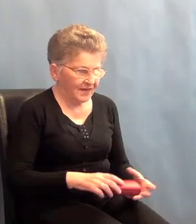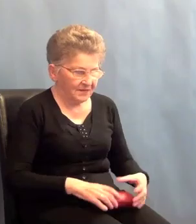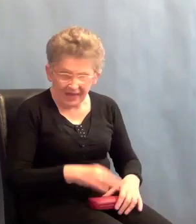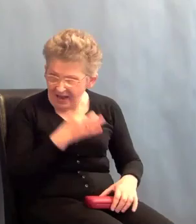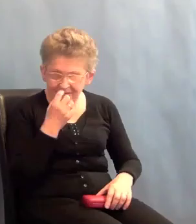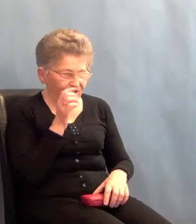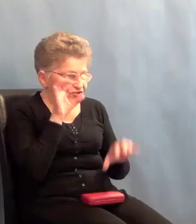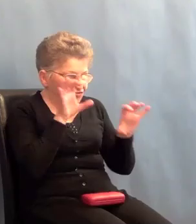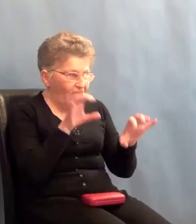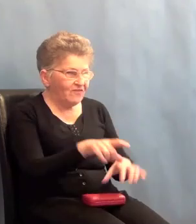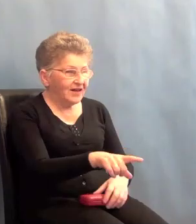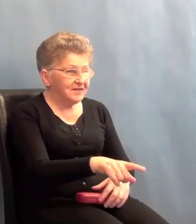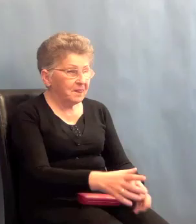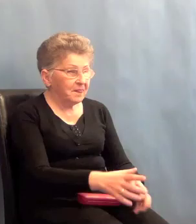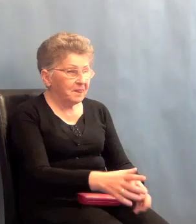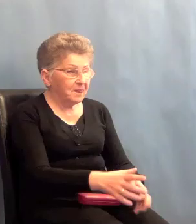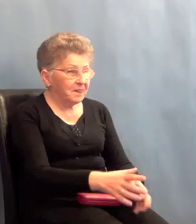Lepiej sowa.